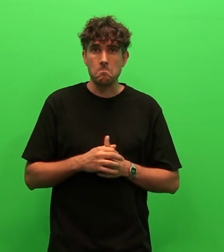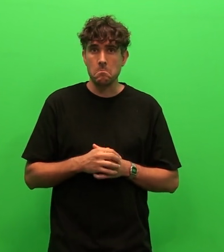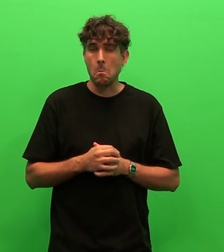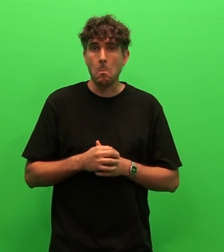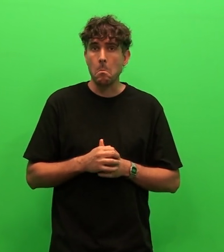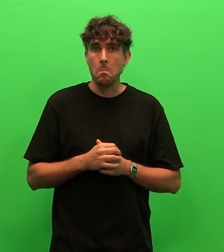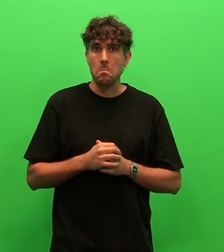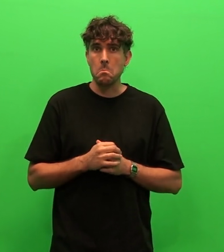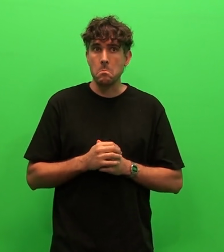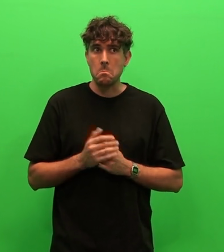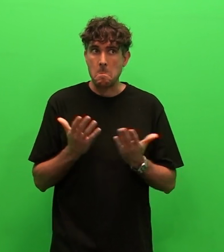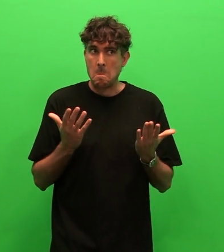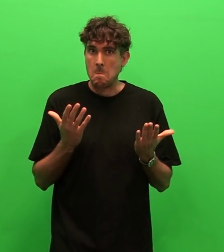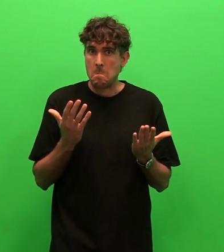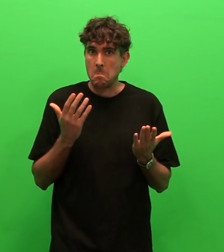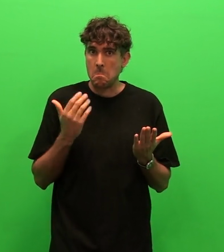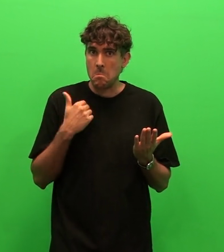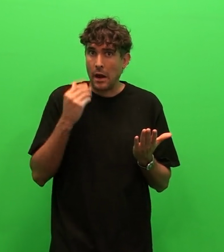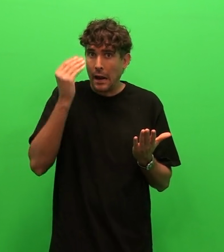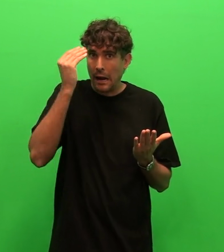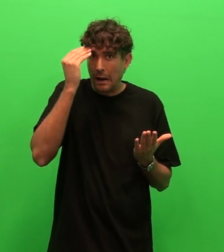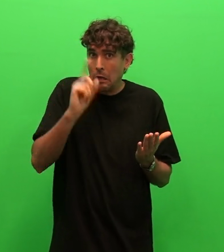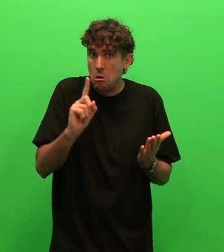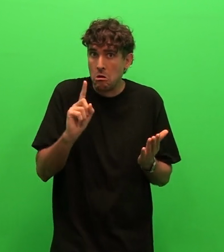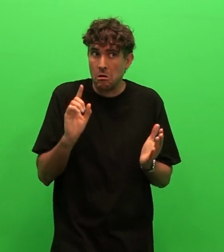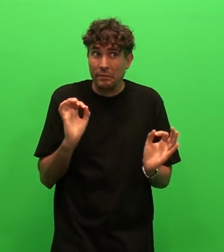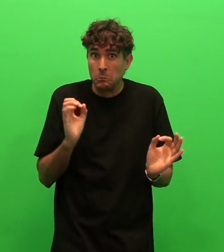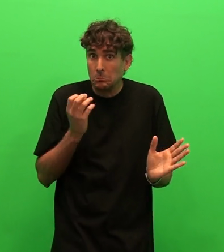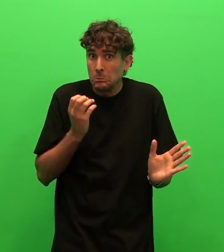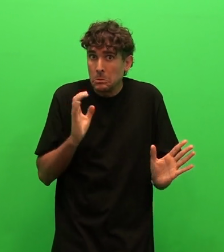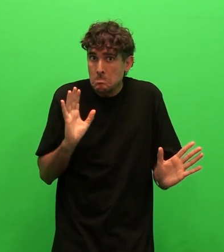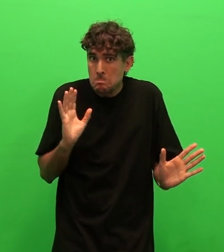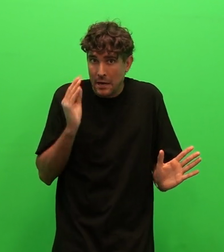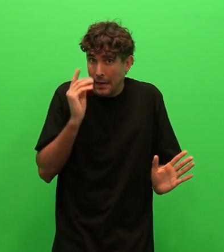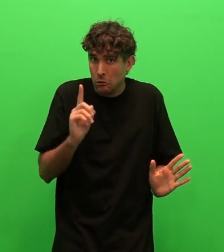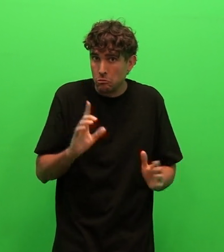No ho sé, crec que no, de moment tot bé.